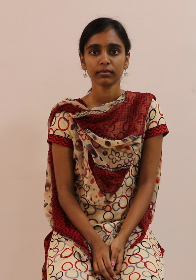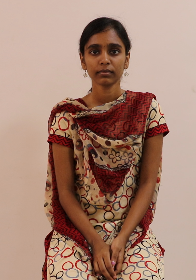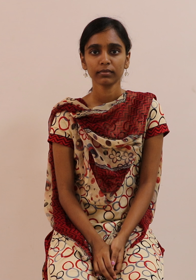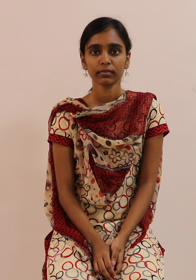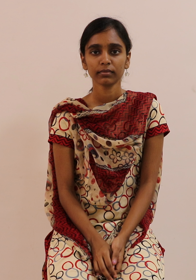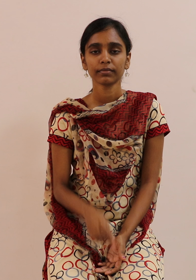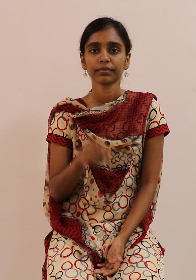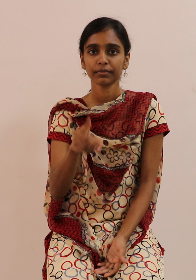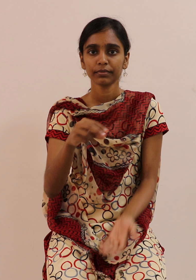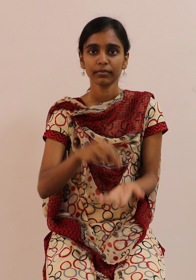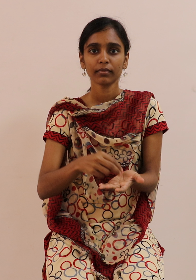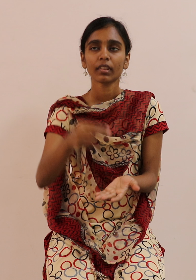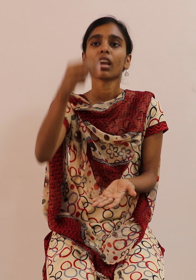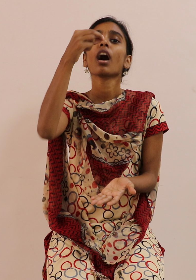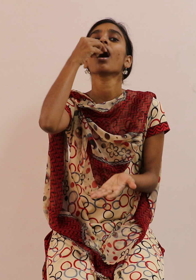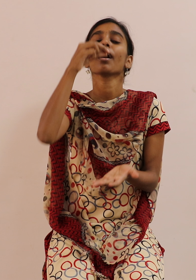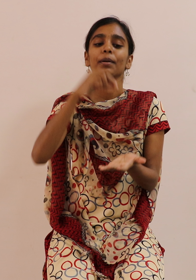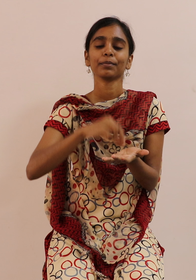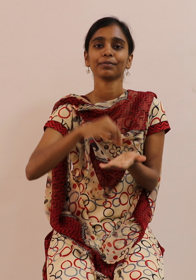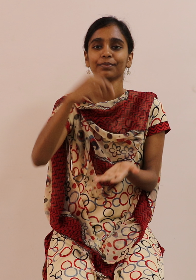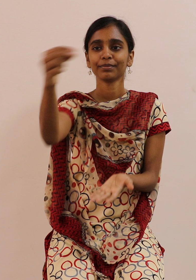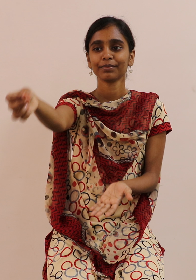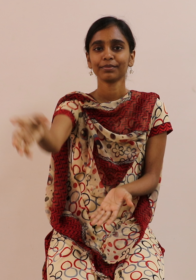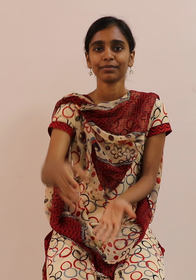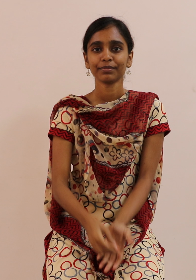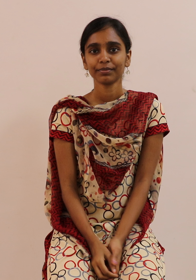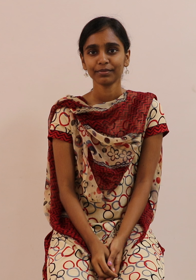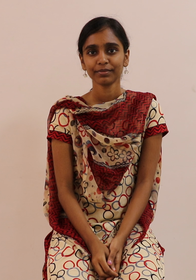you need a medicine, take this one